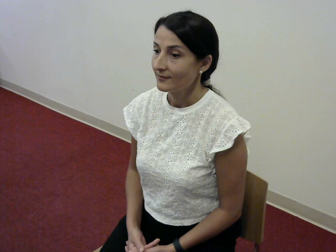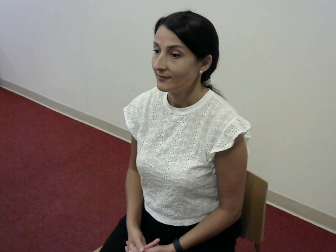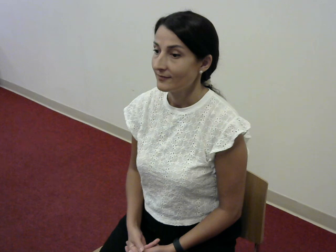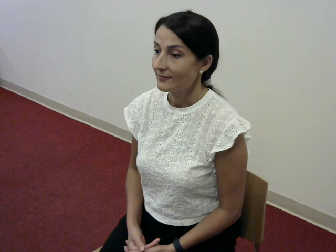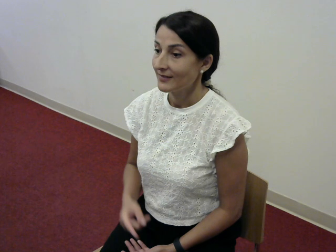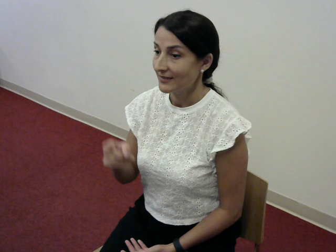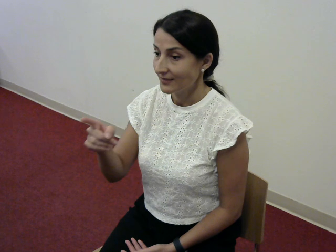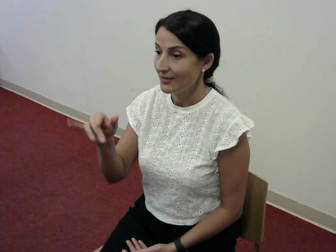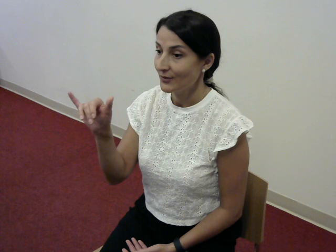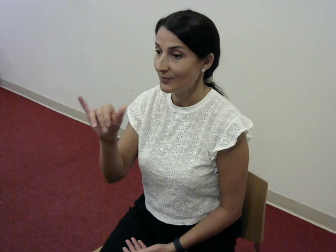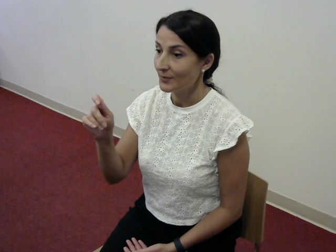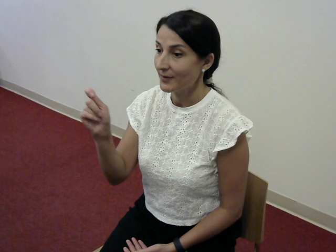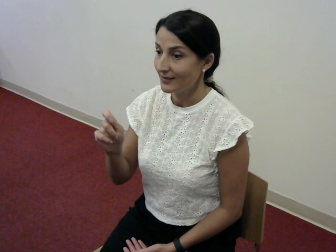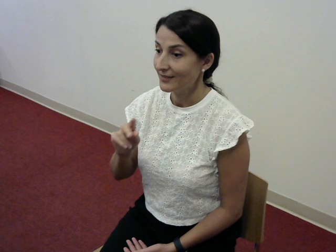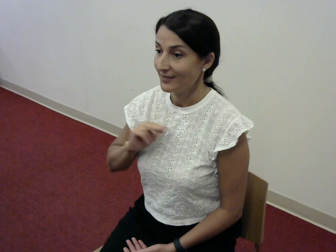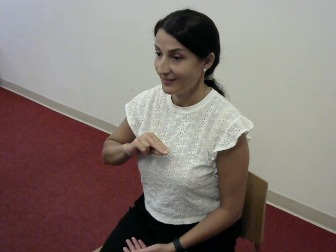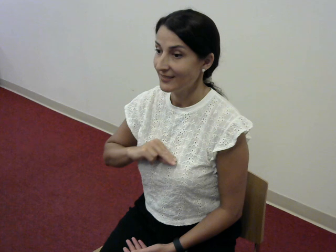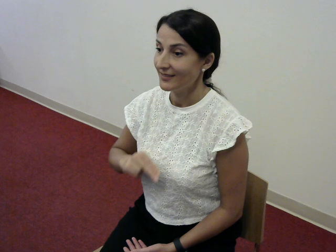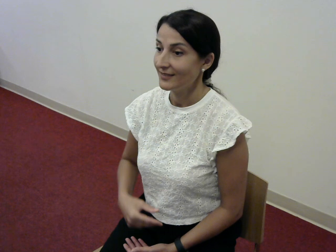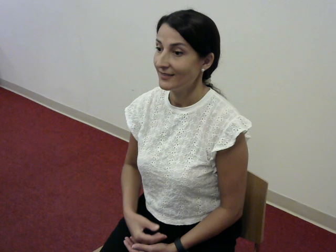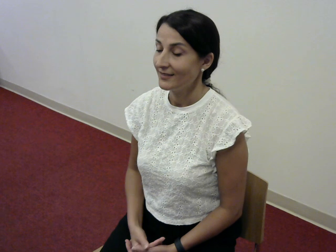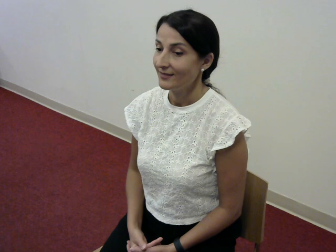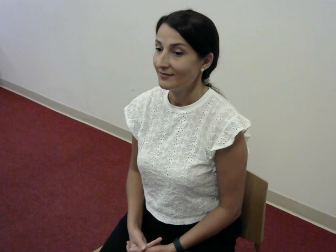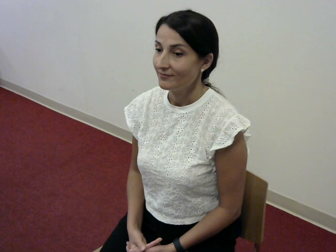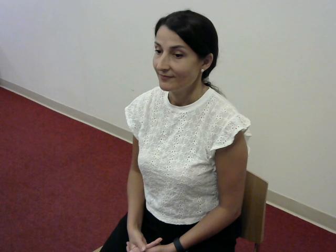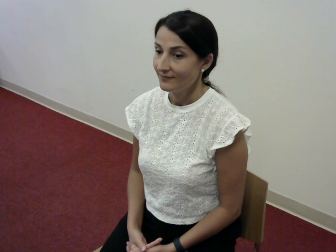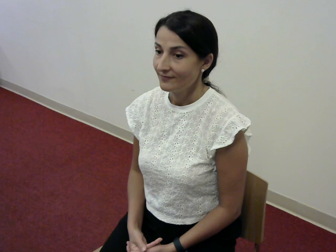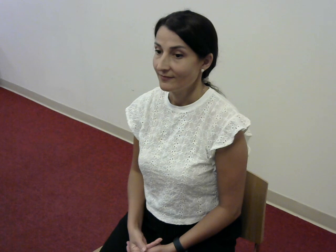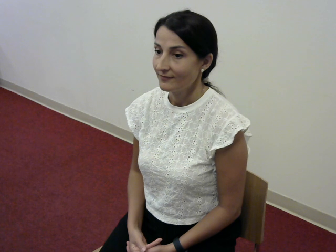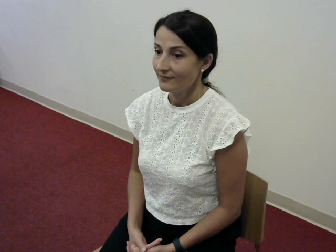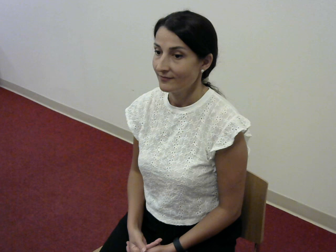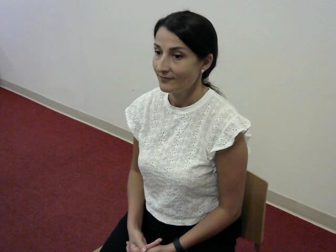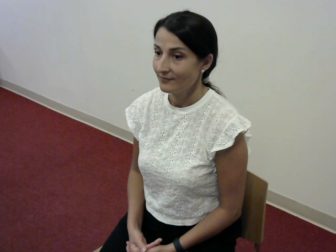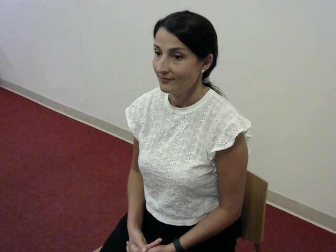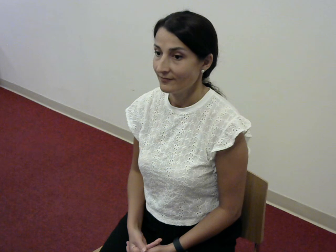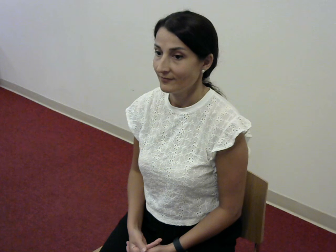Siz həftə sonu işləyirsiz?